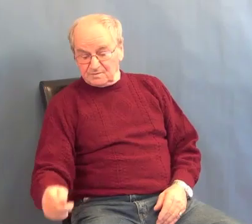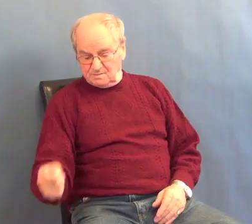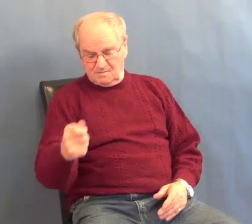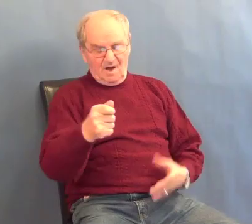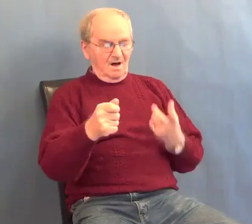Zaczyna się szamotać.